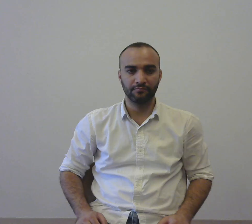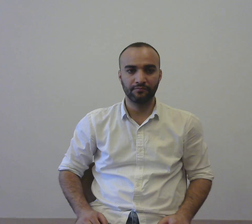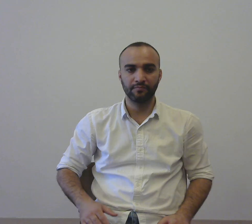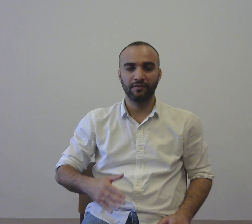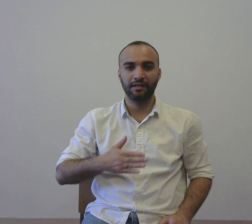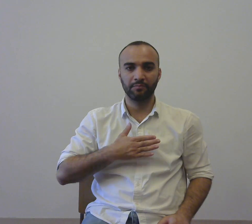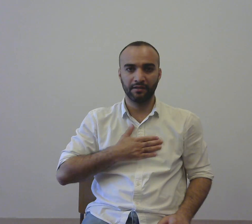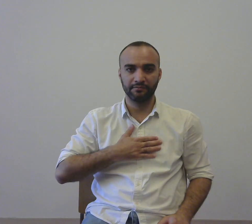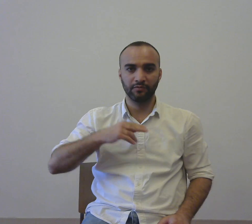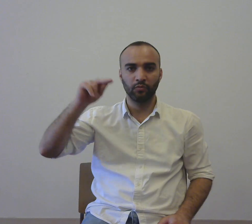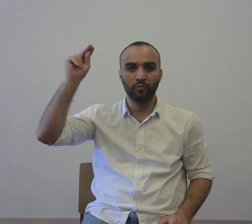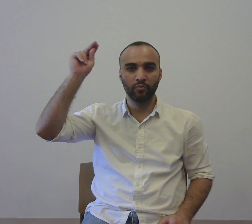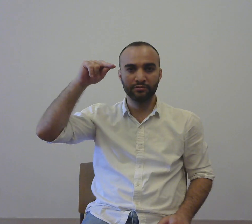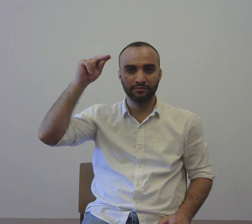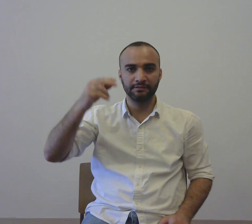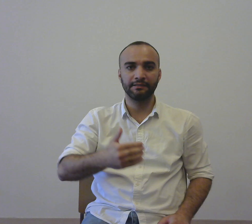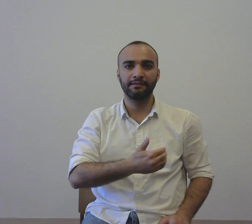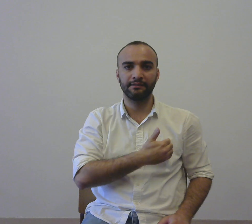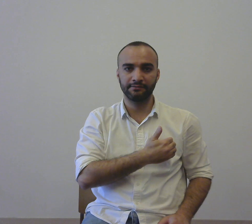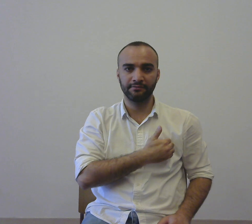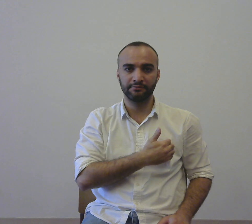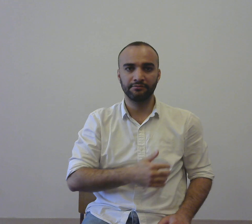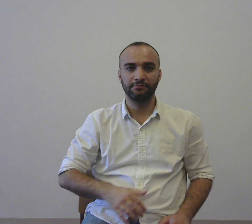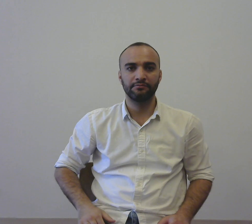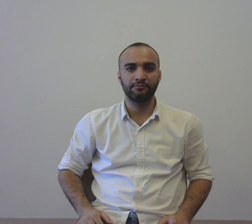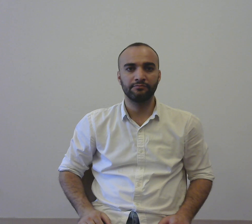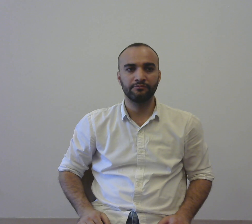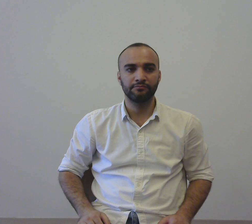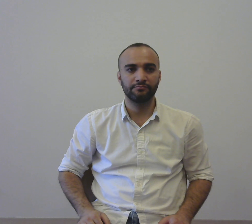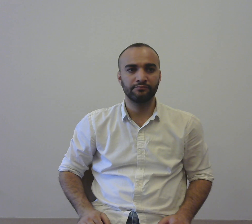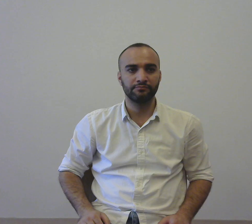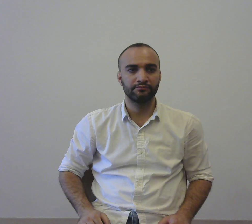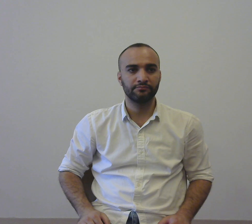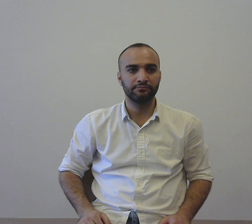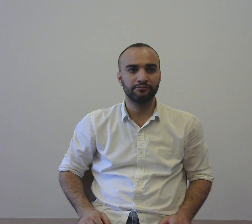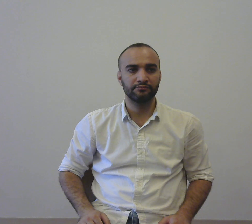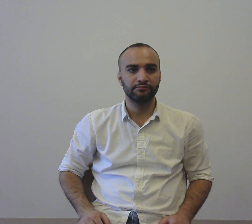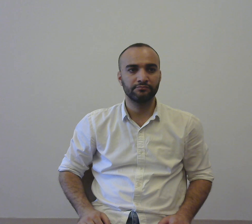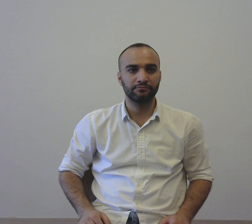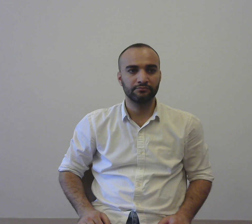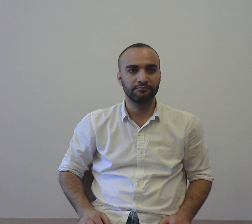Mən öyrənmək istəyirəm